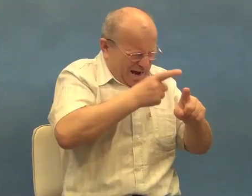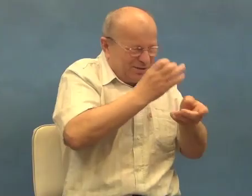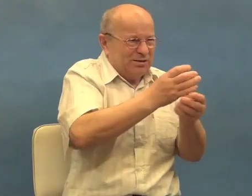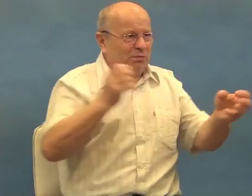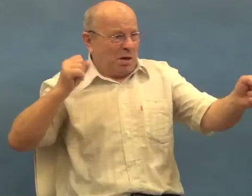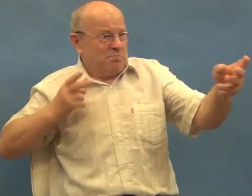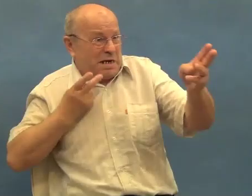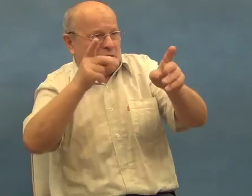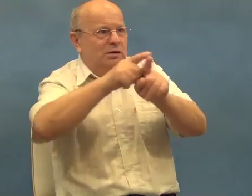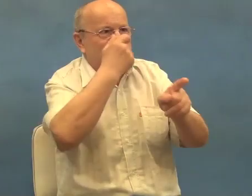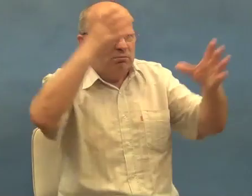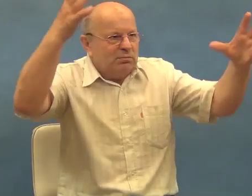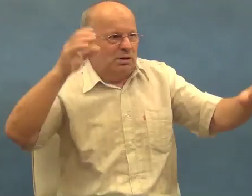Upadł, uderzył się i zemdlał.